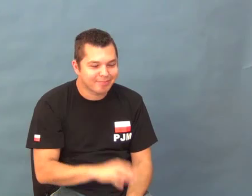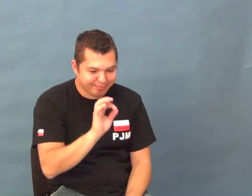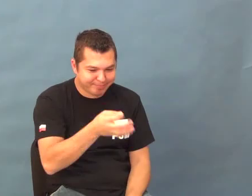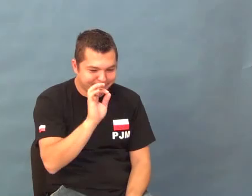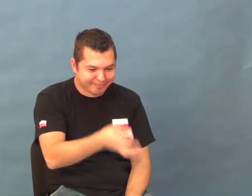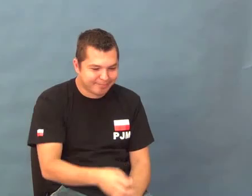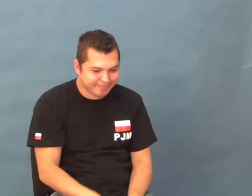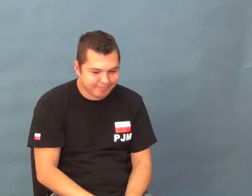Dobrze.